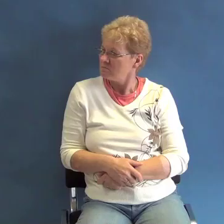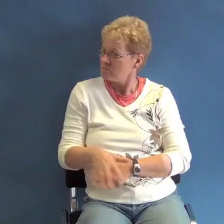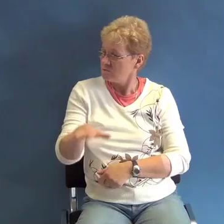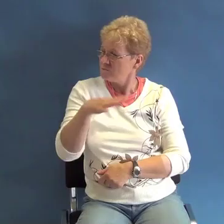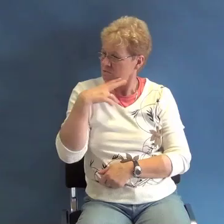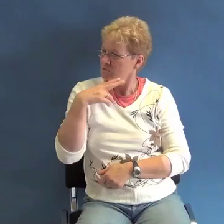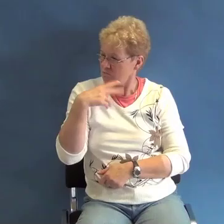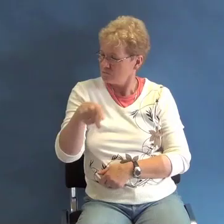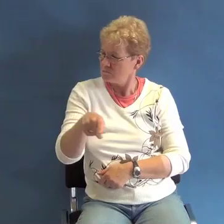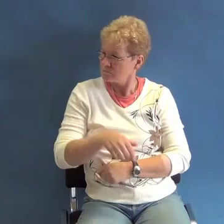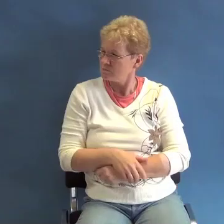W okolicy wody.